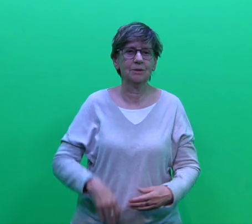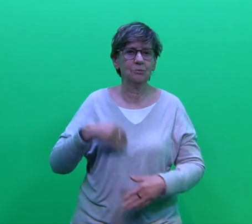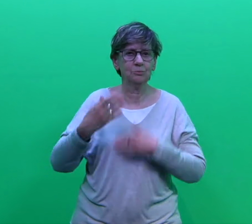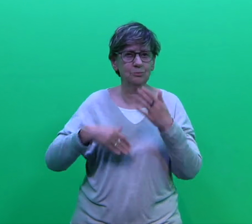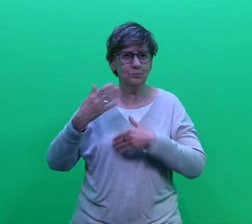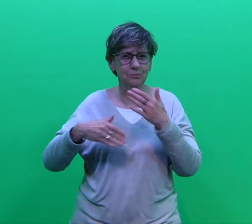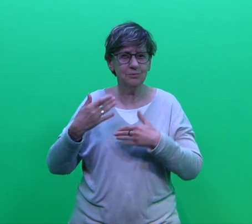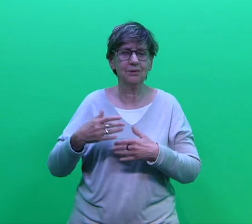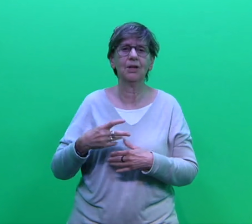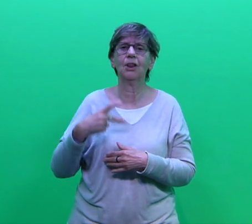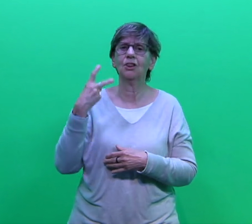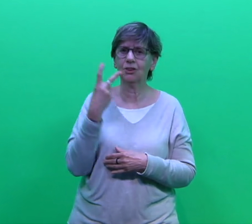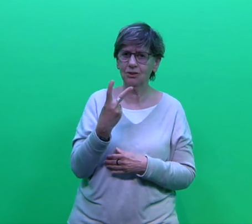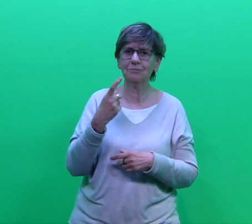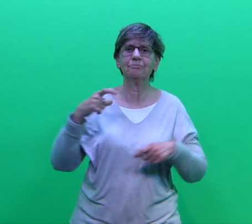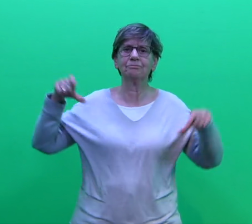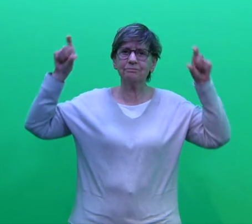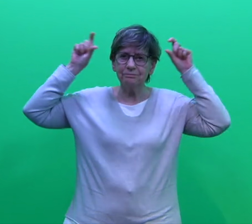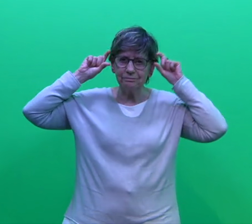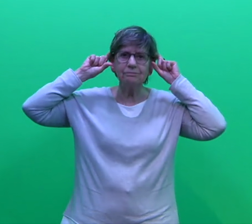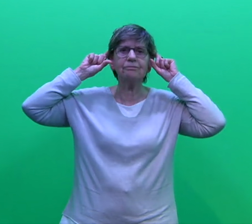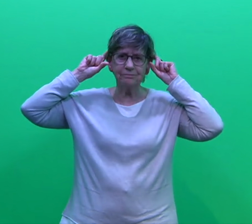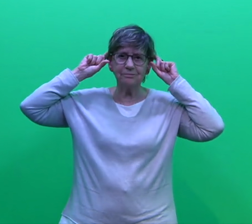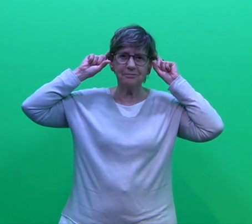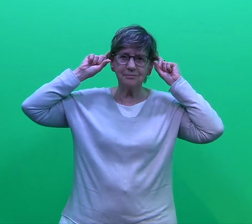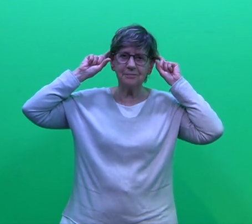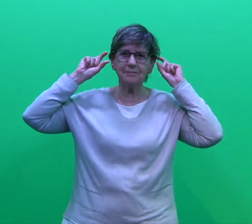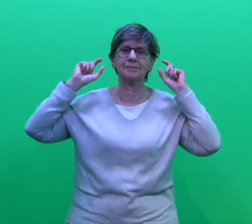Amb el temps he portat dos audiòfons.